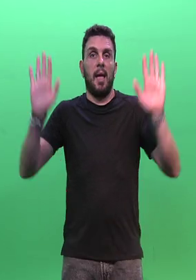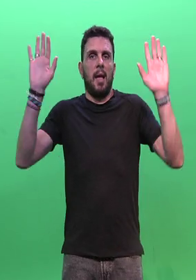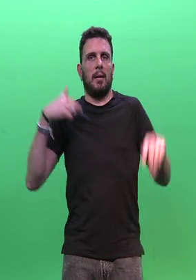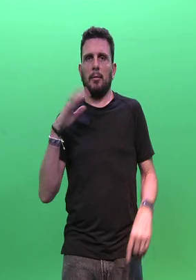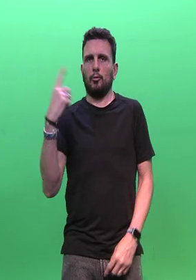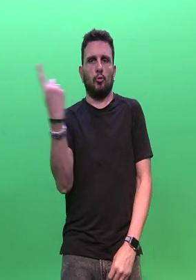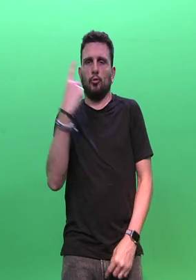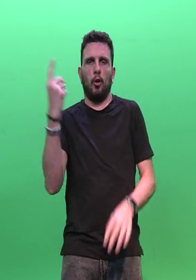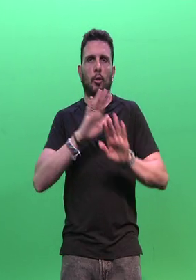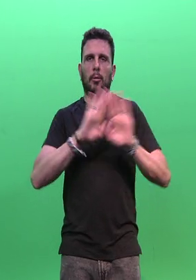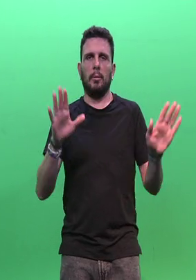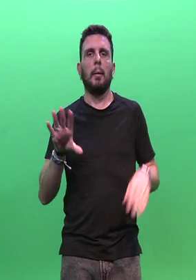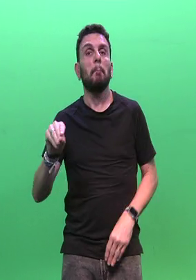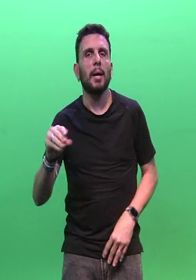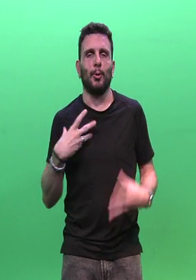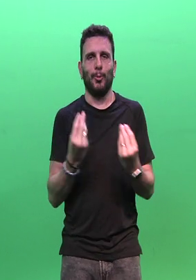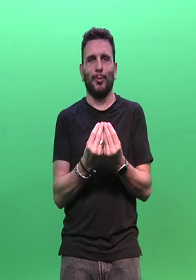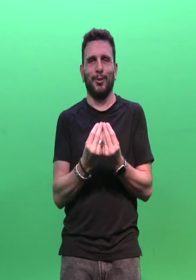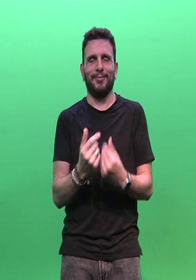Doncs jo sol! Amb el gos.